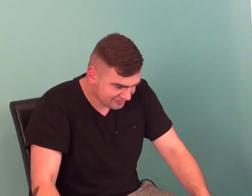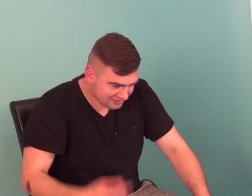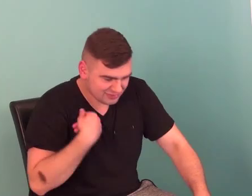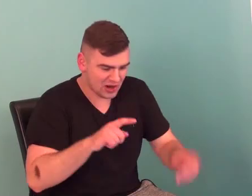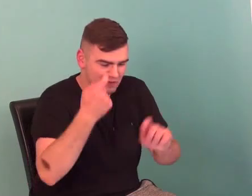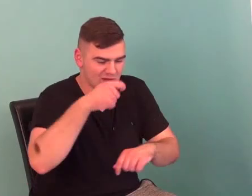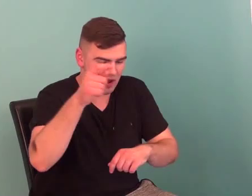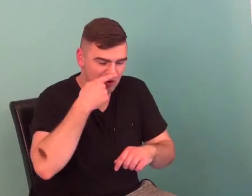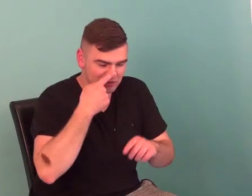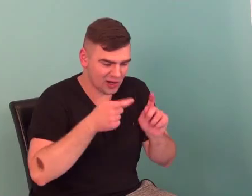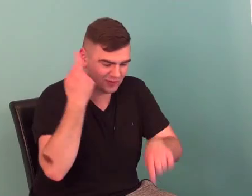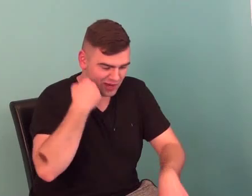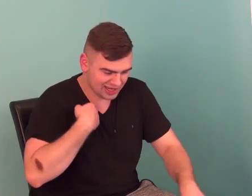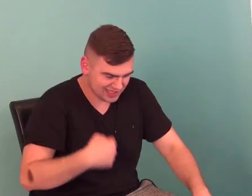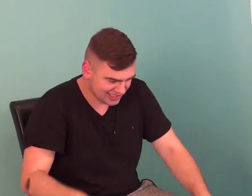Odwołam wyjazd do Olsztyna, odwołam.